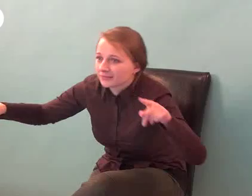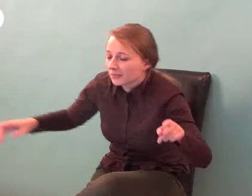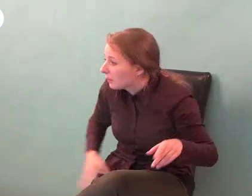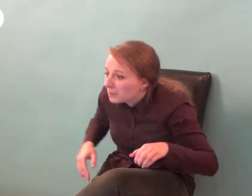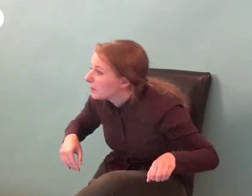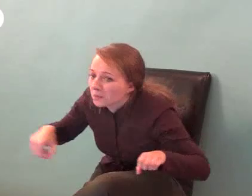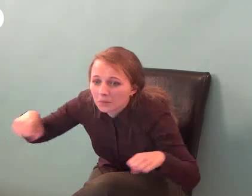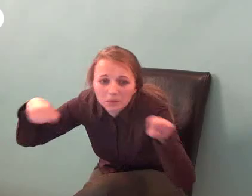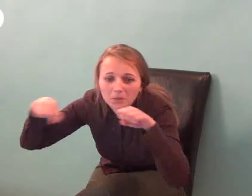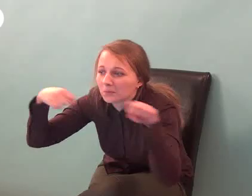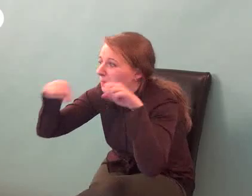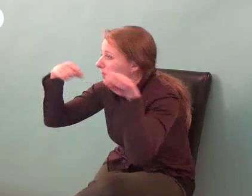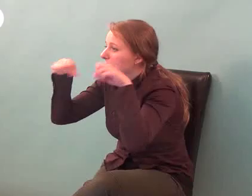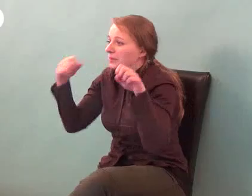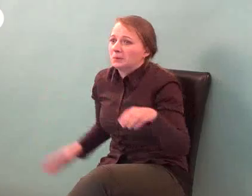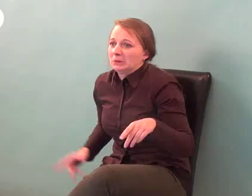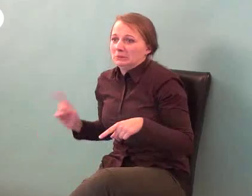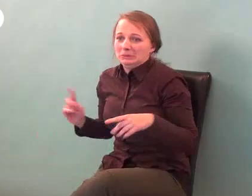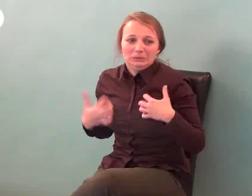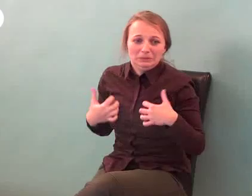Pies kręci łebkiem na lewo i prawo, merda ogonem ze złością.